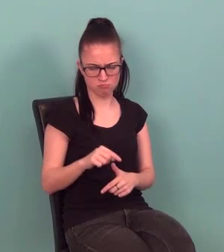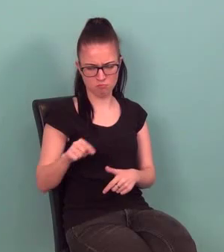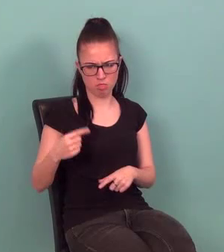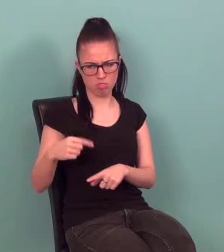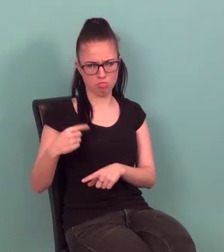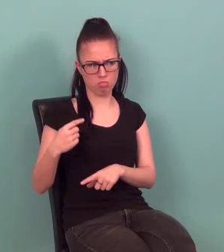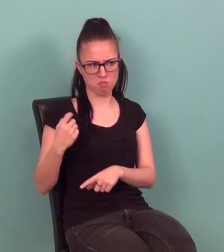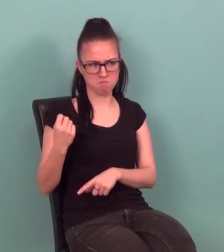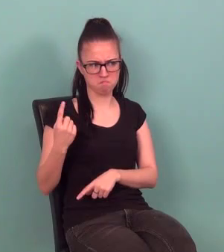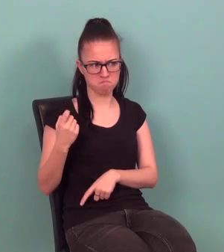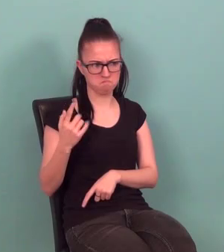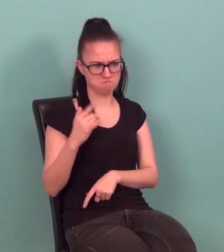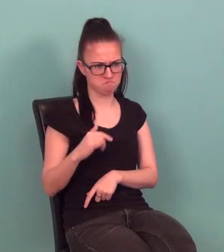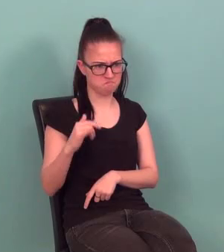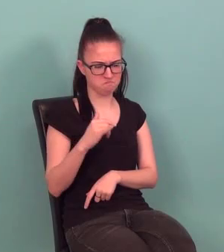Jednego brakuje. Zastanawia się.